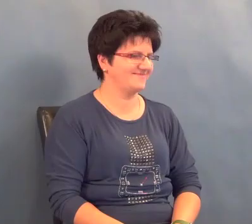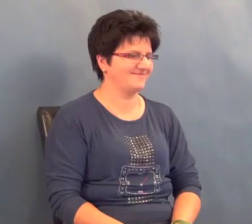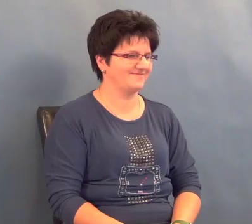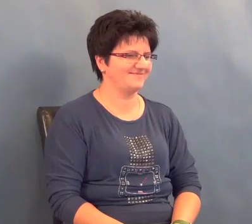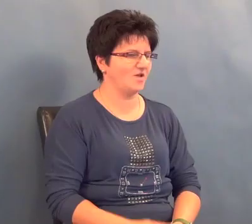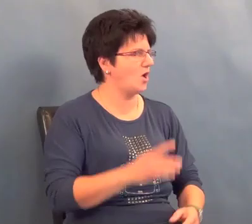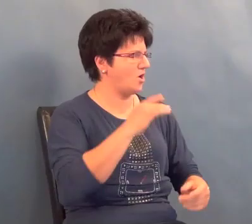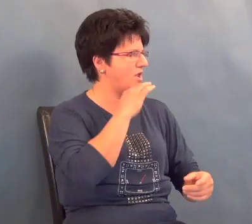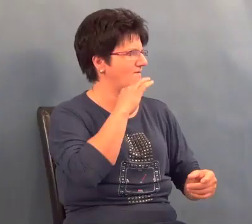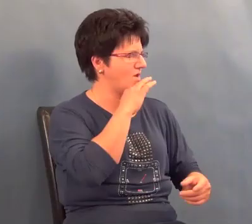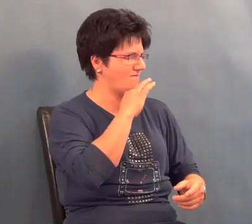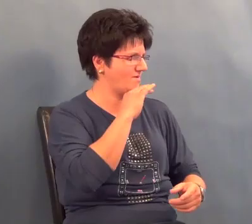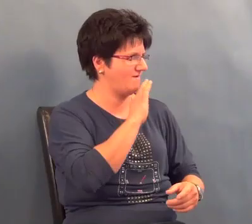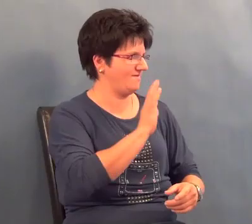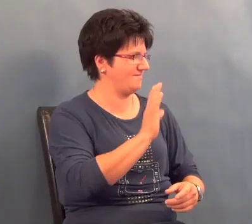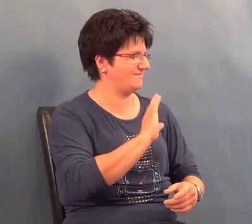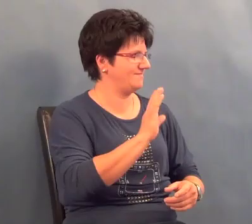Jest kolorowy? Nie?